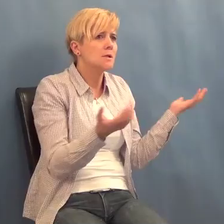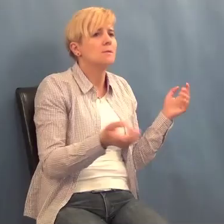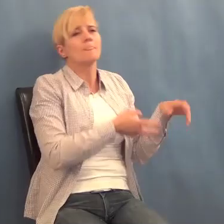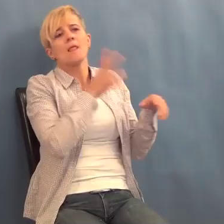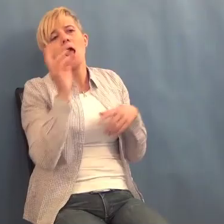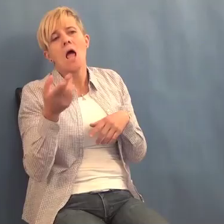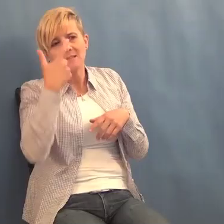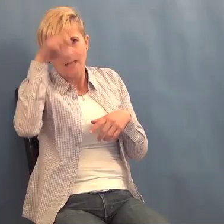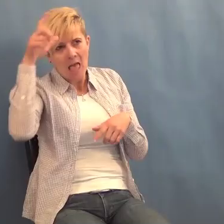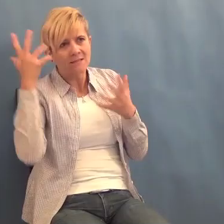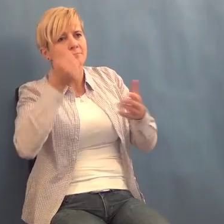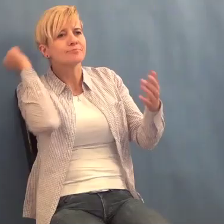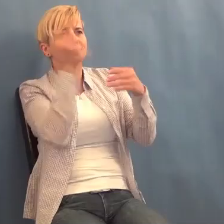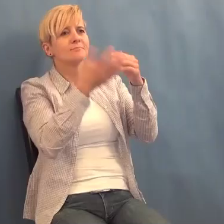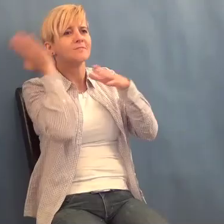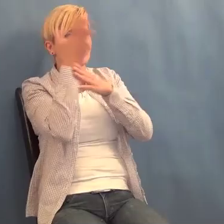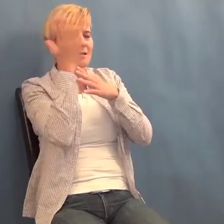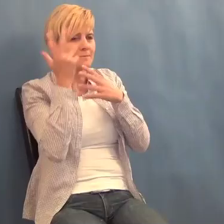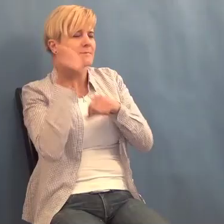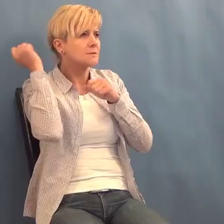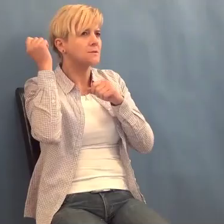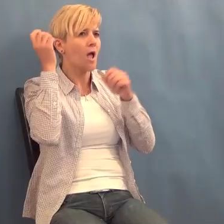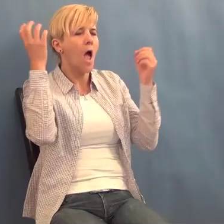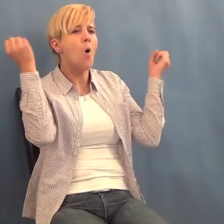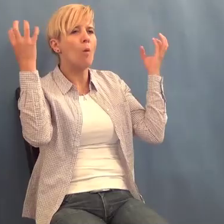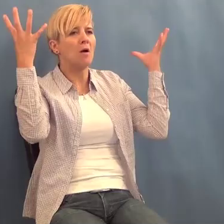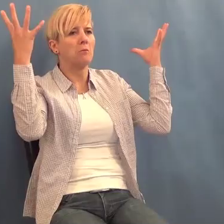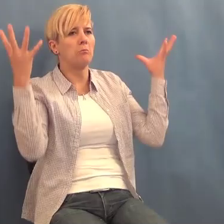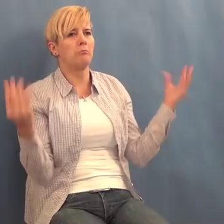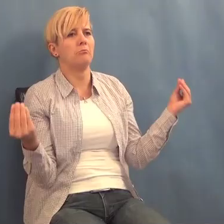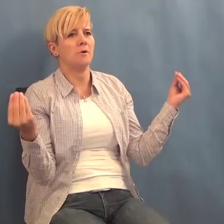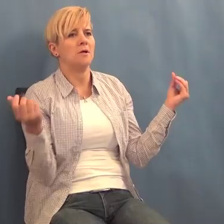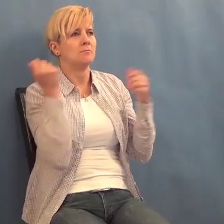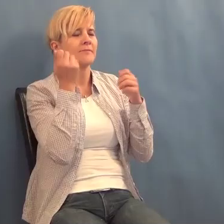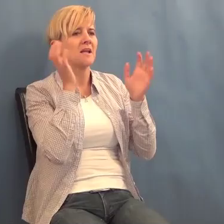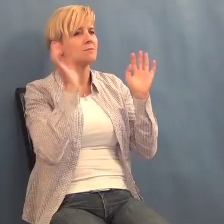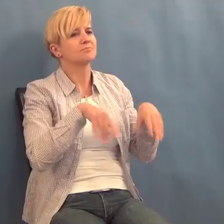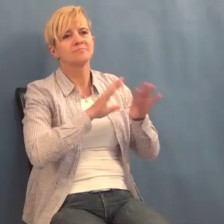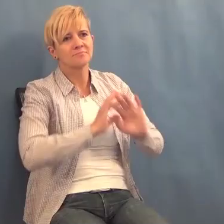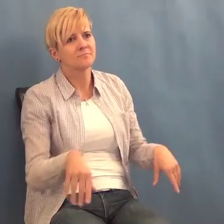A straż pożarna chce wywalić drzwi siekierą, ale nagle alarm cichnie, koniec.